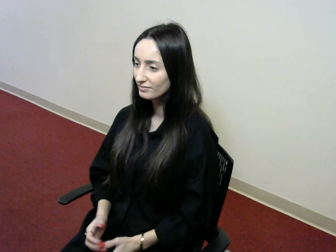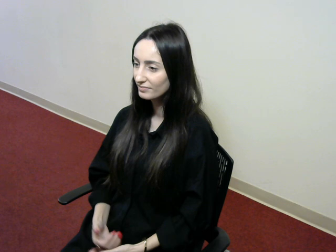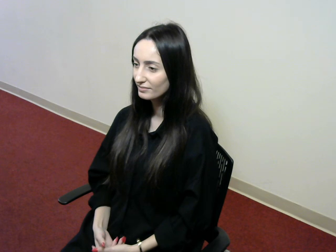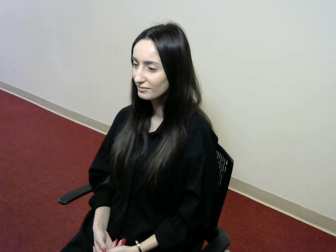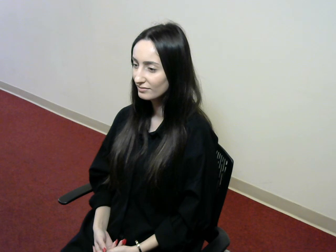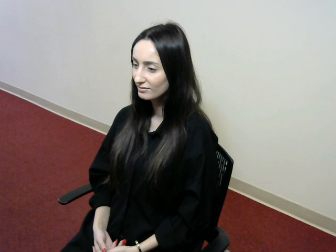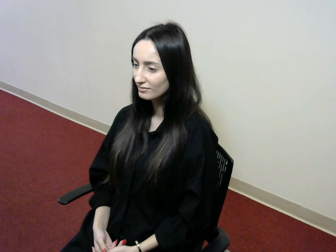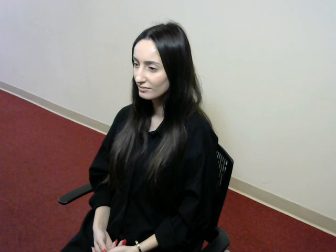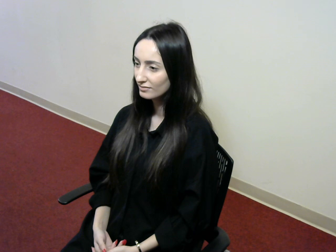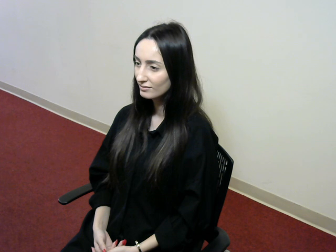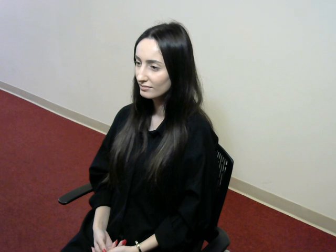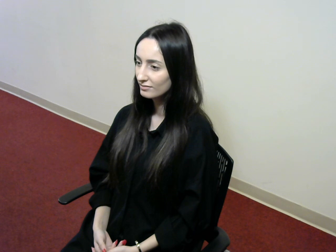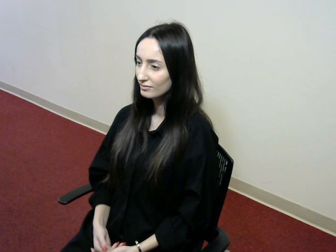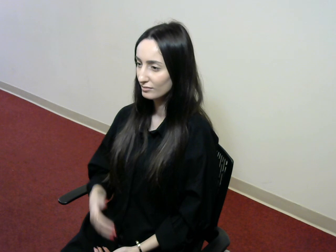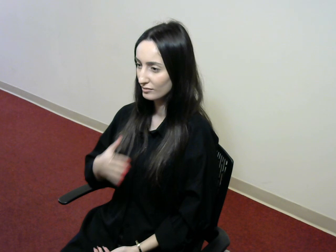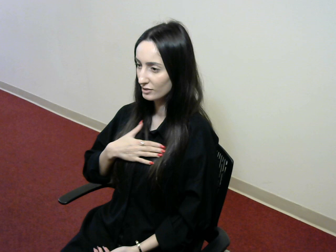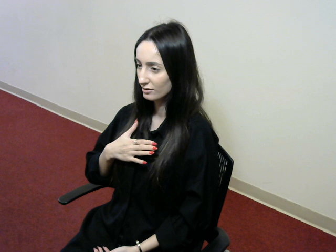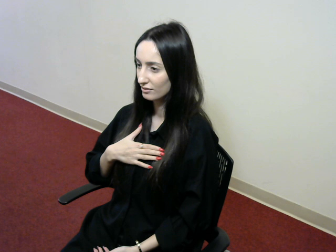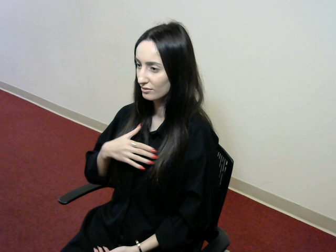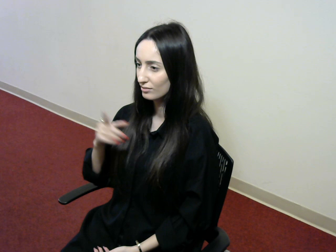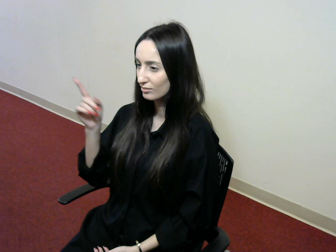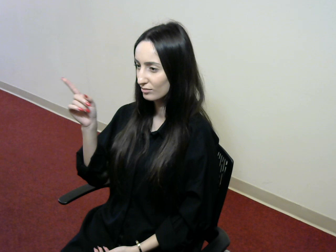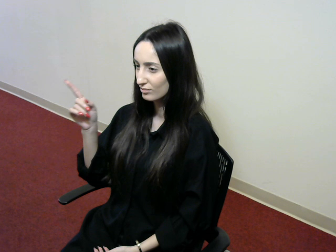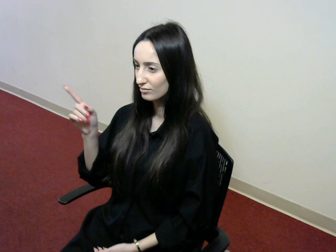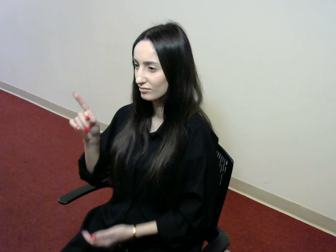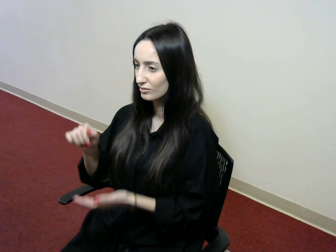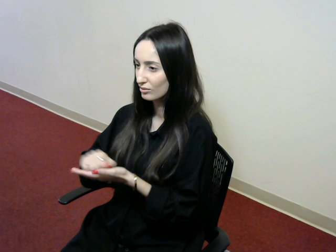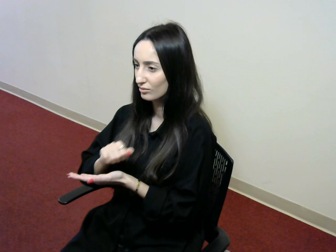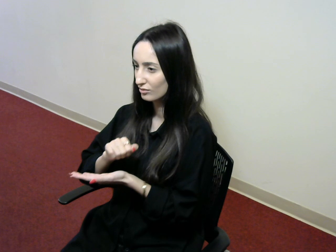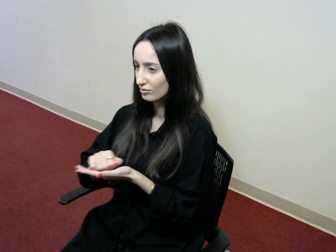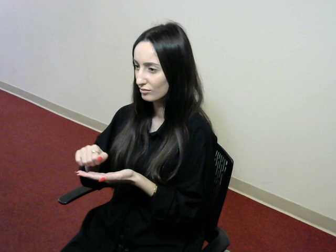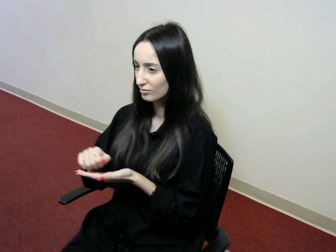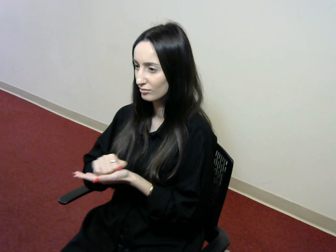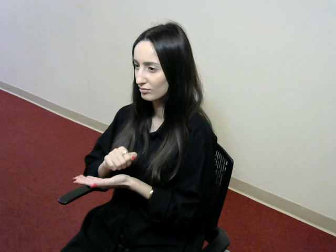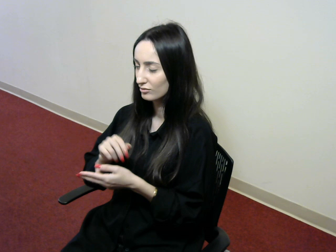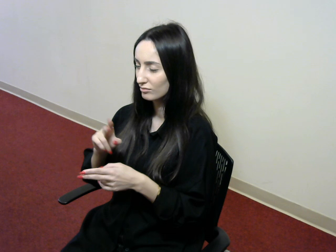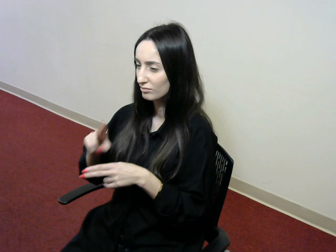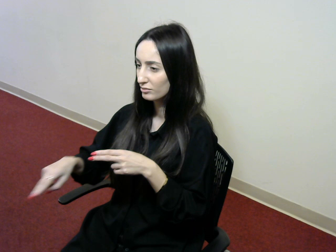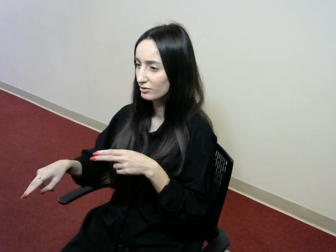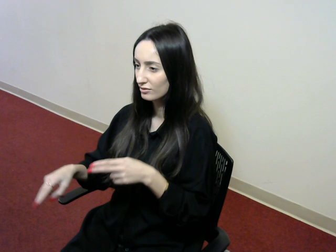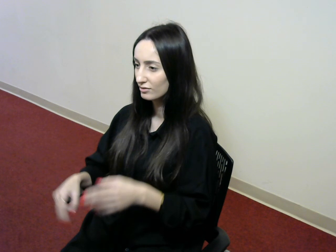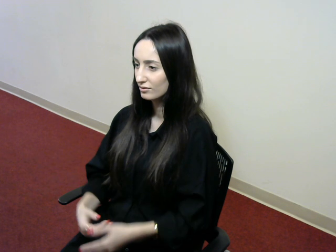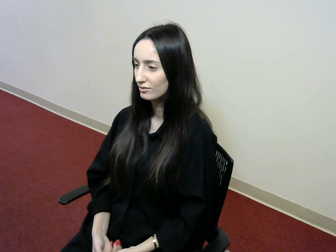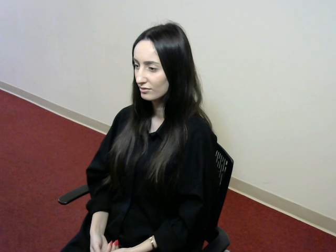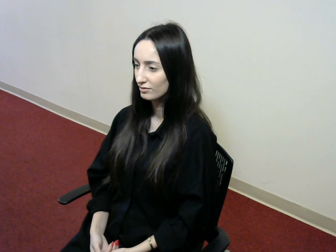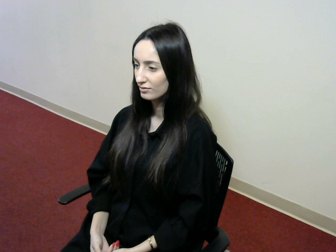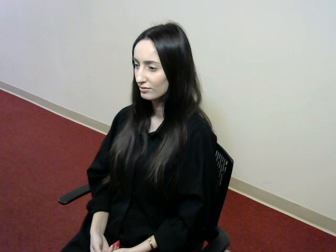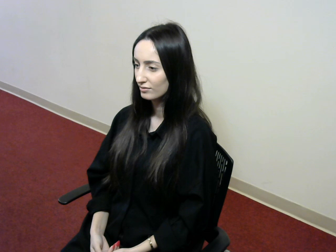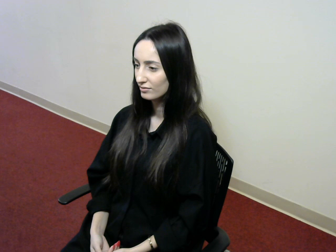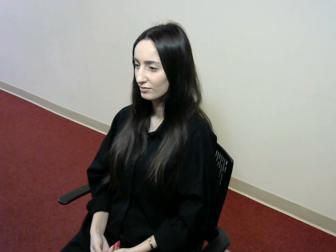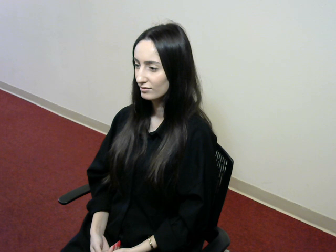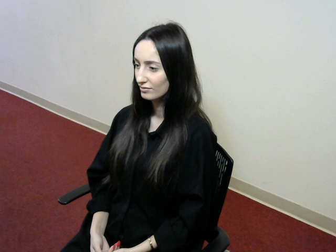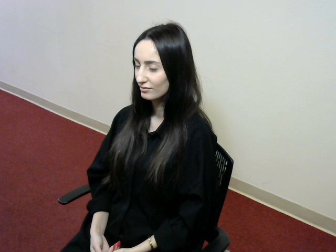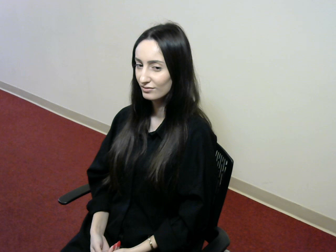Mən o sənədi itirmişdim